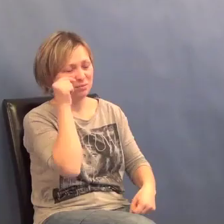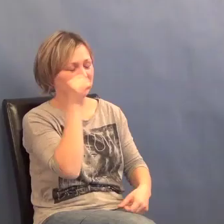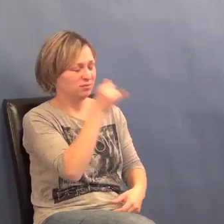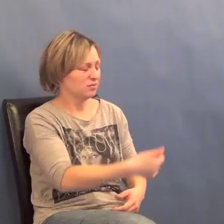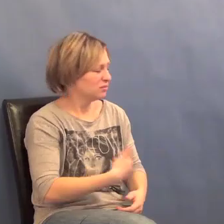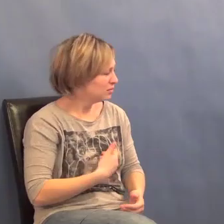Więc nie mogę.